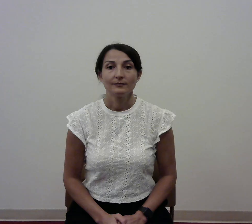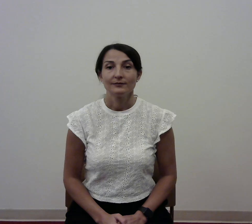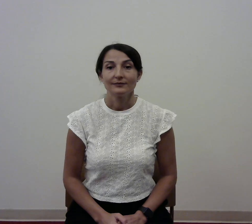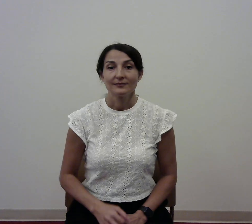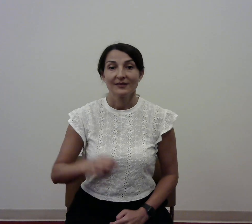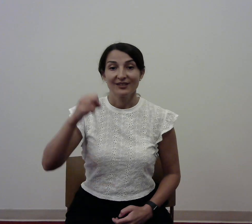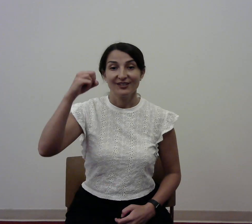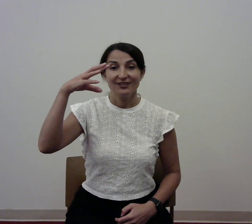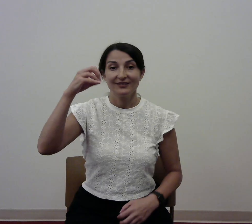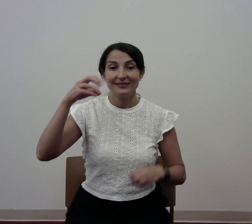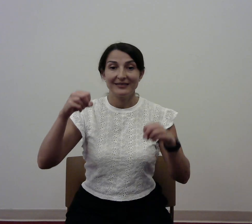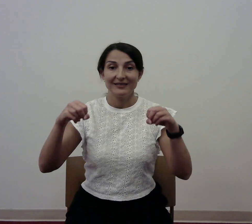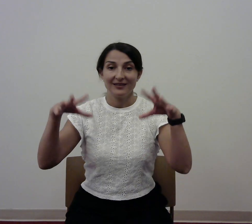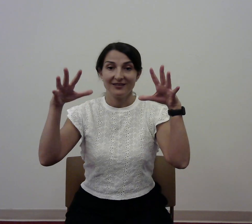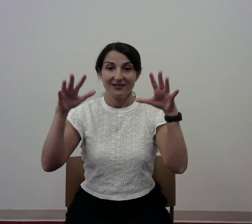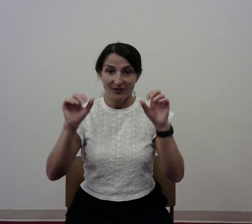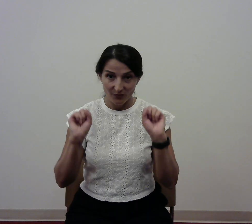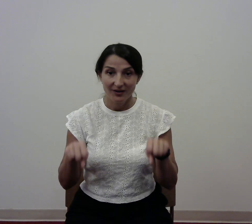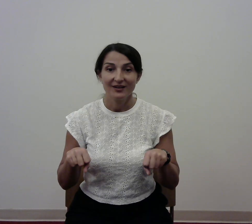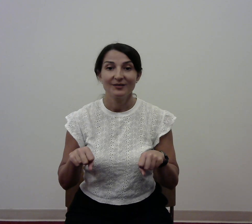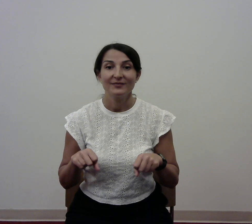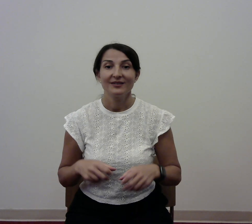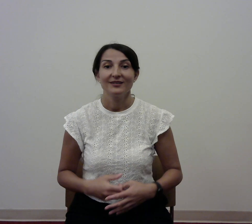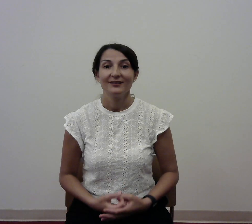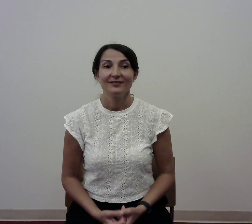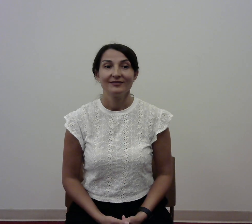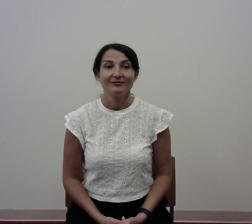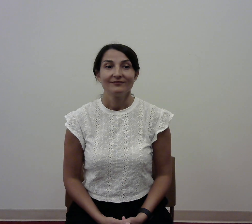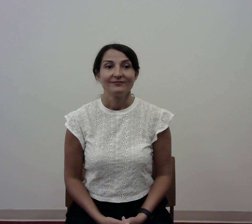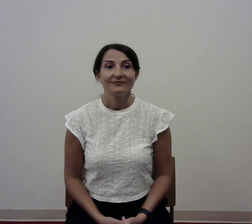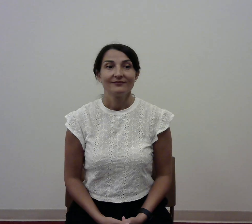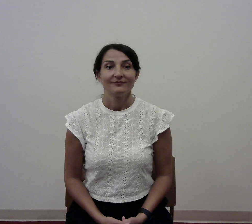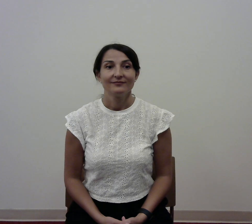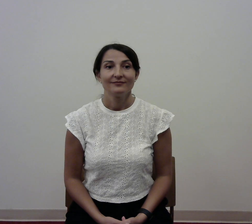İşığı yandırmaq olarmı?